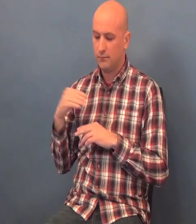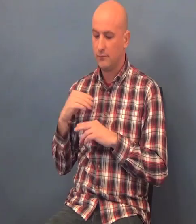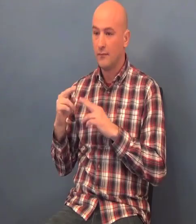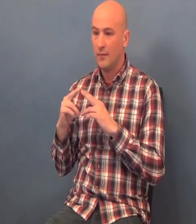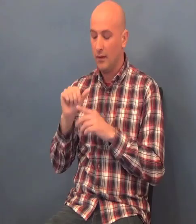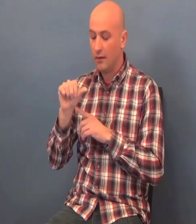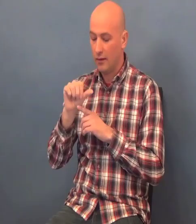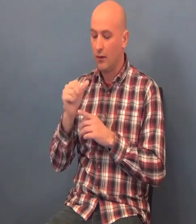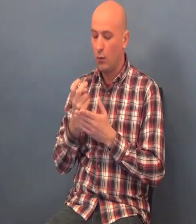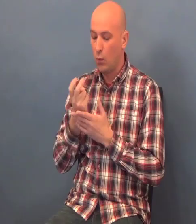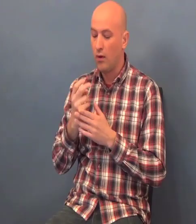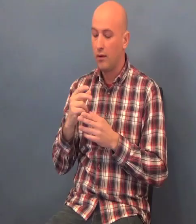Jestem umówiony... tak, jedenastego lutego.